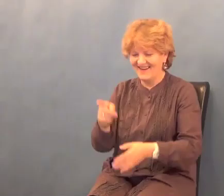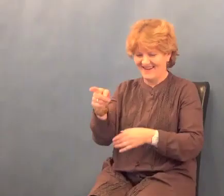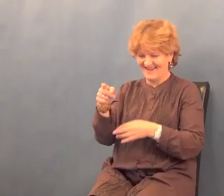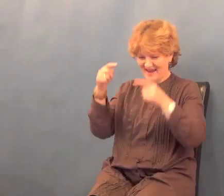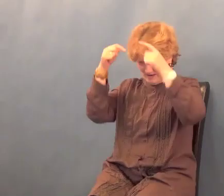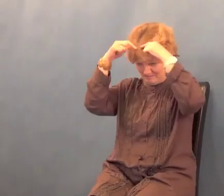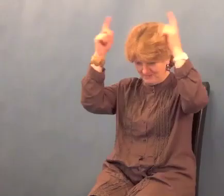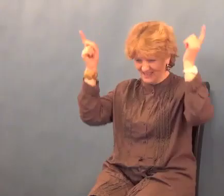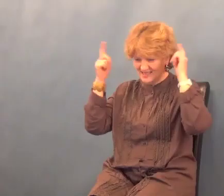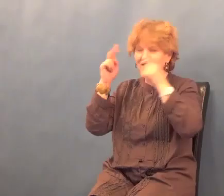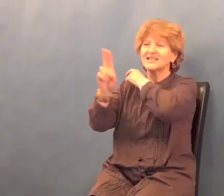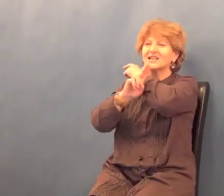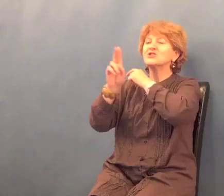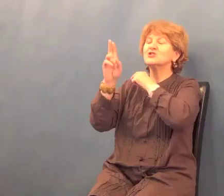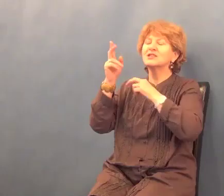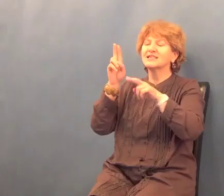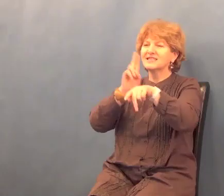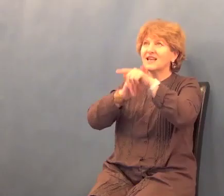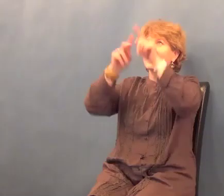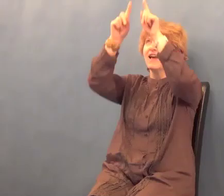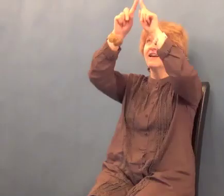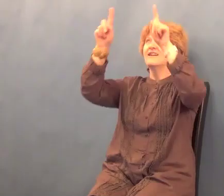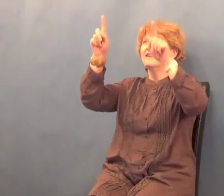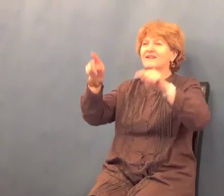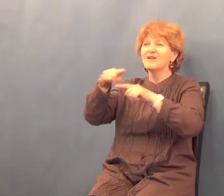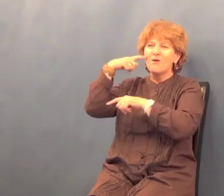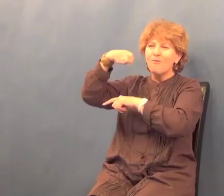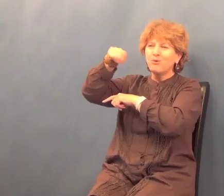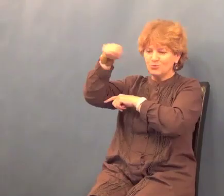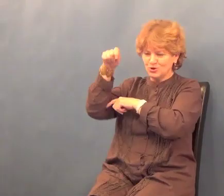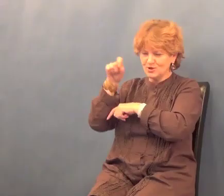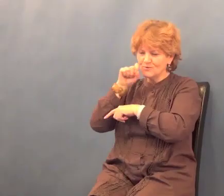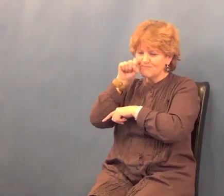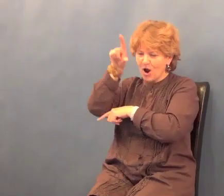Jest Myszka Miki i zegar z daszkiem wiszący na ścianie, z budzikiem.